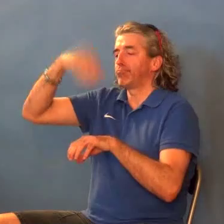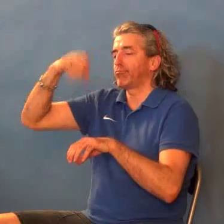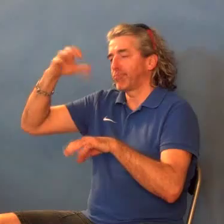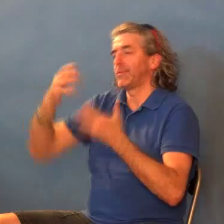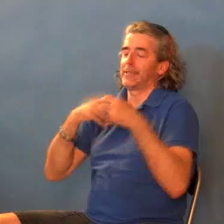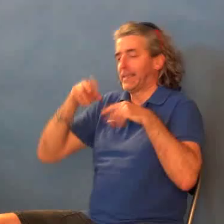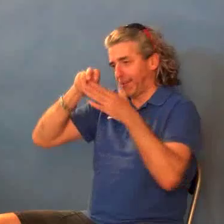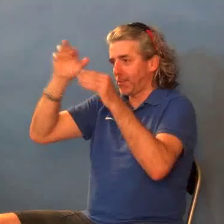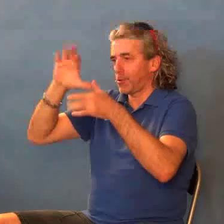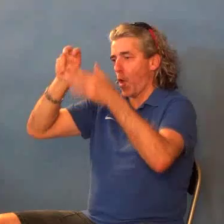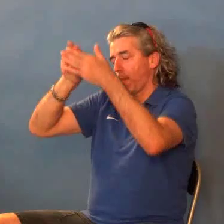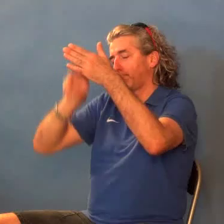Pan z gruszkami zszedł po drabinie.